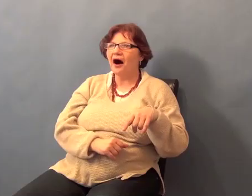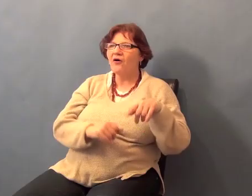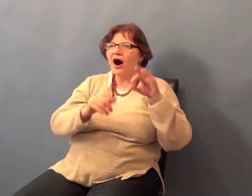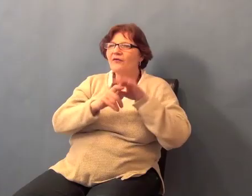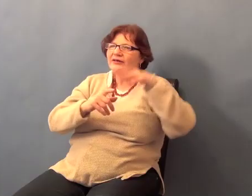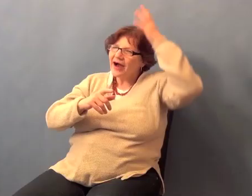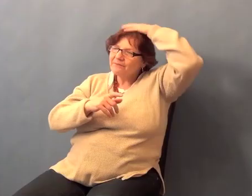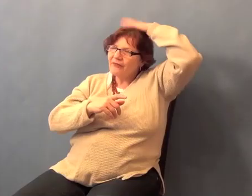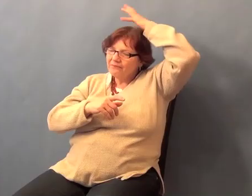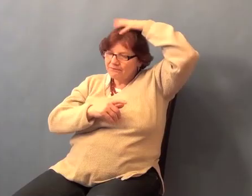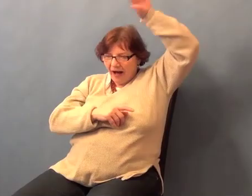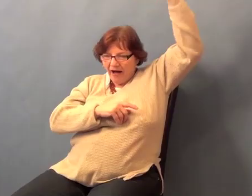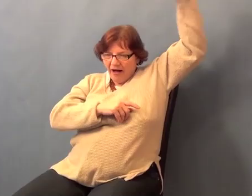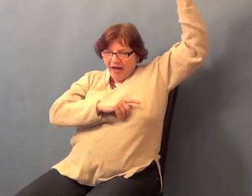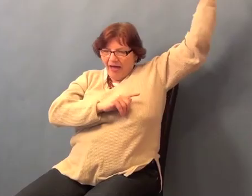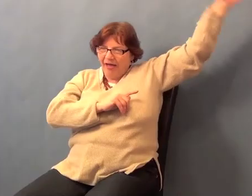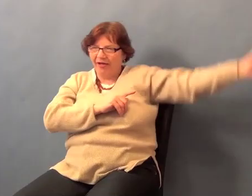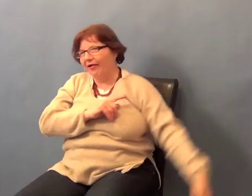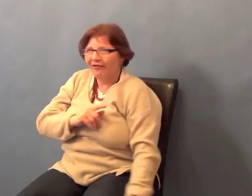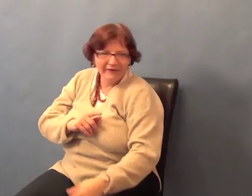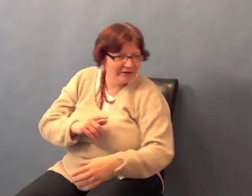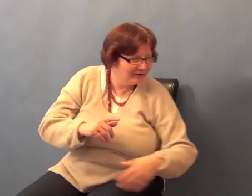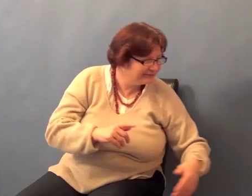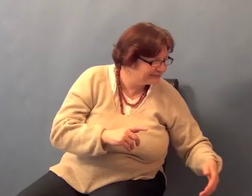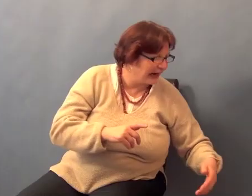W pewnym momencie spadła mu z głowy czapka.